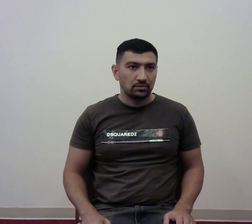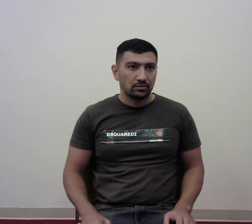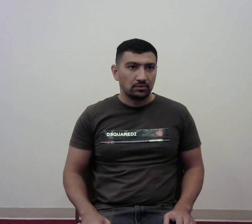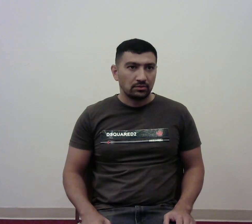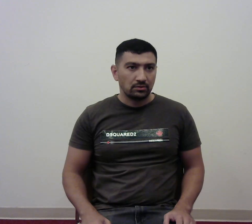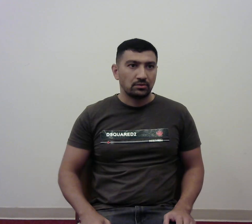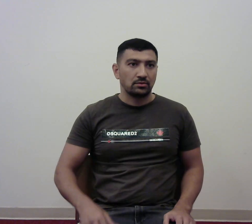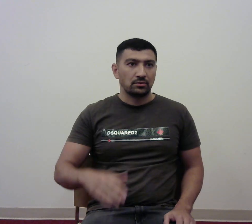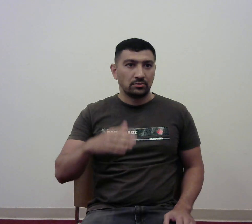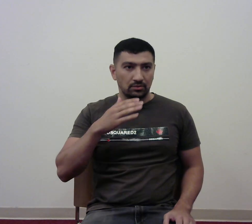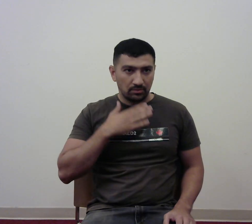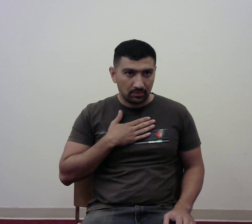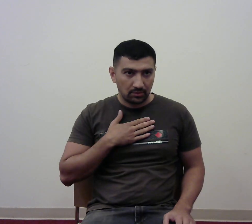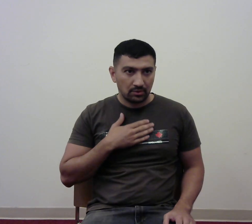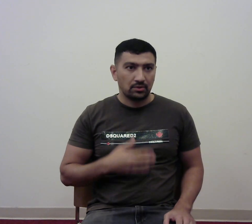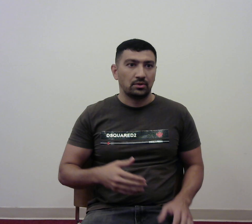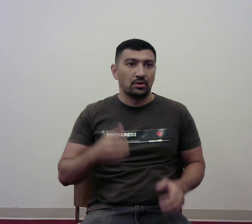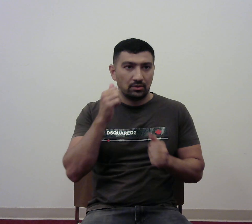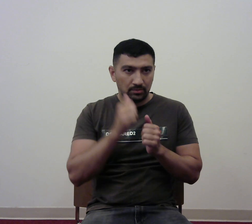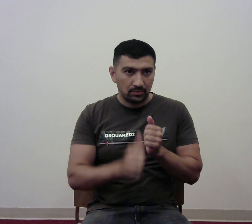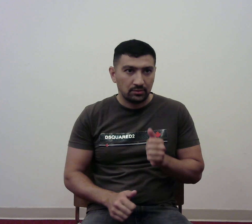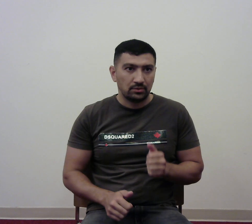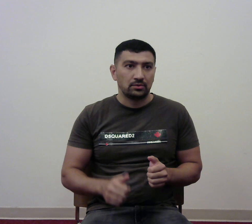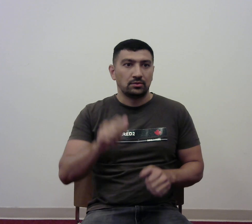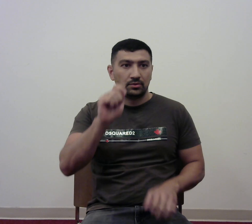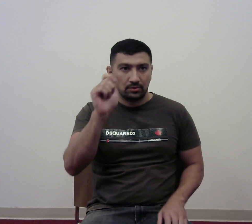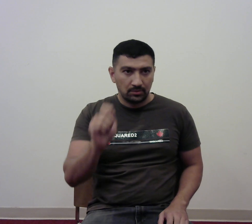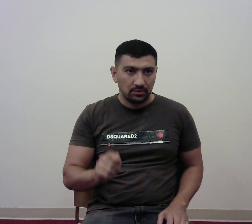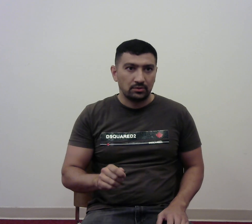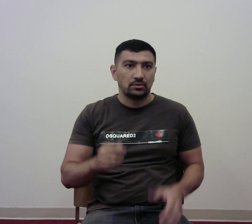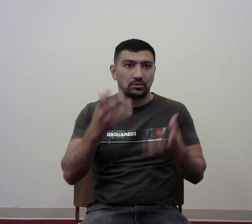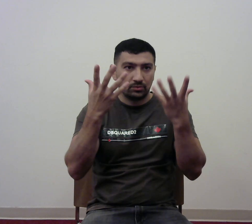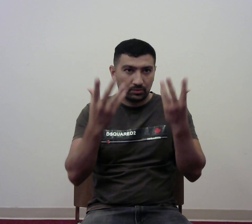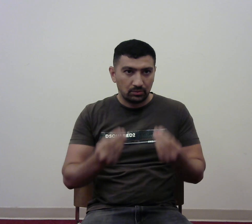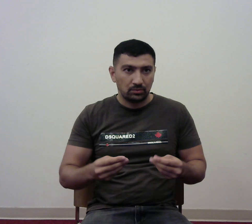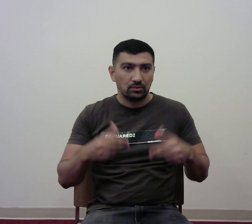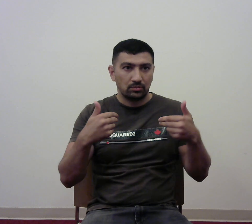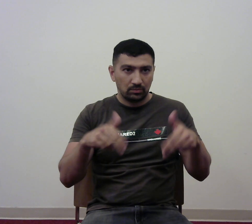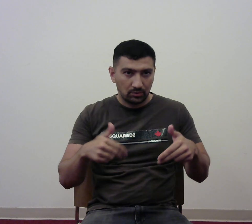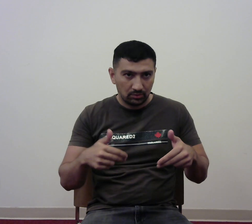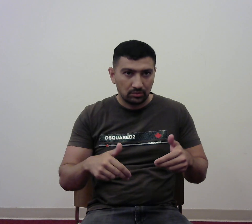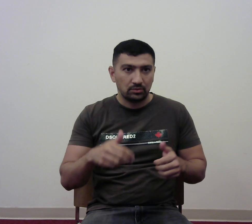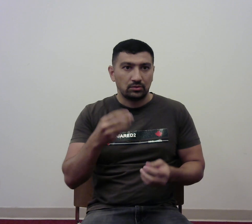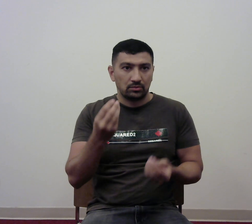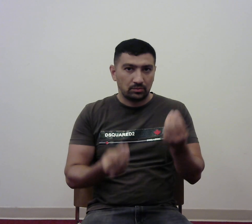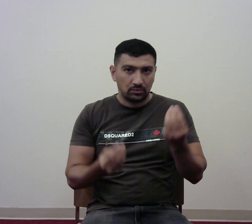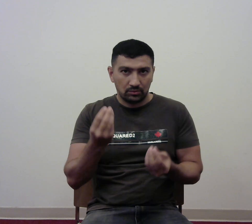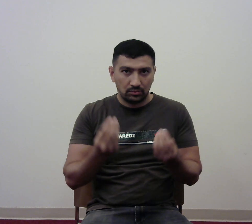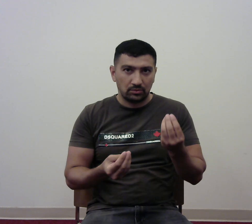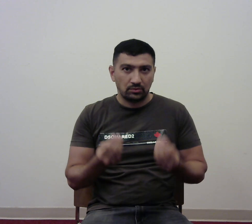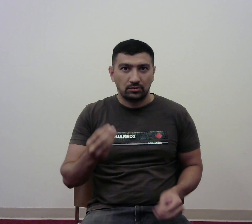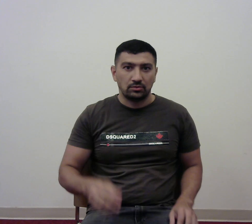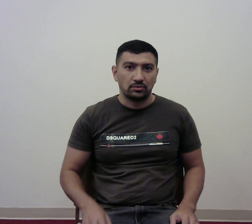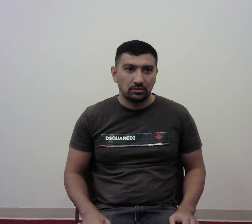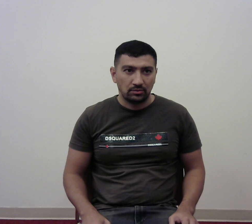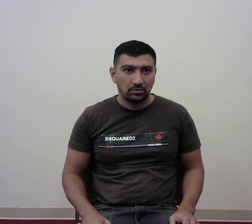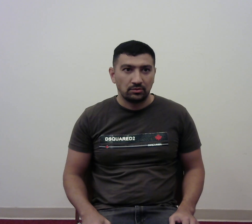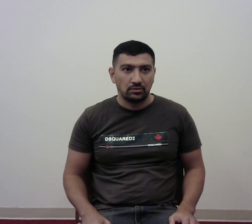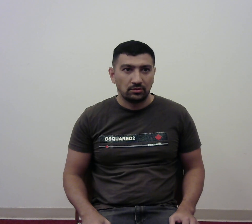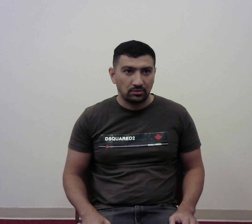Biz hər bazar günü futbol oynayırıq